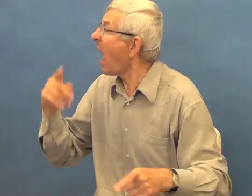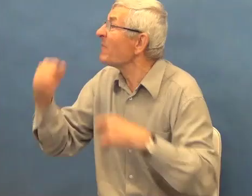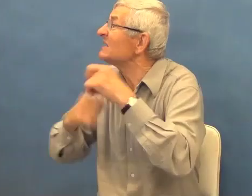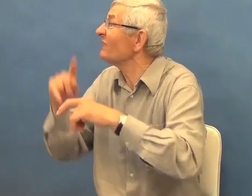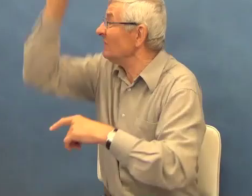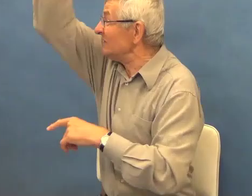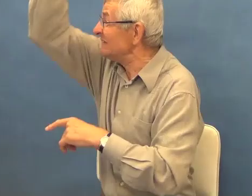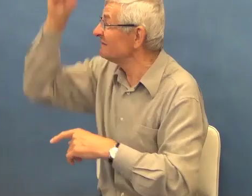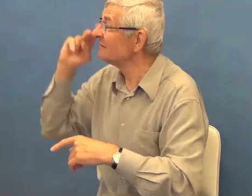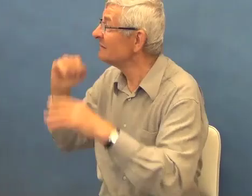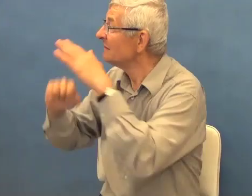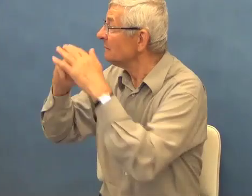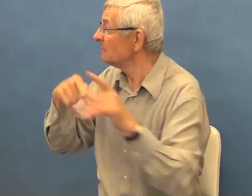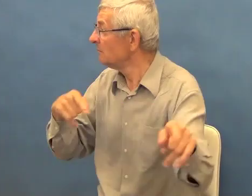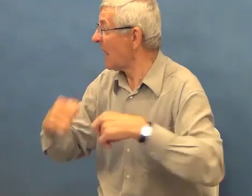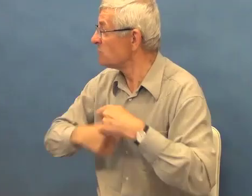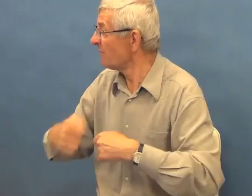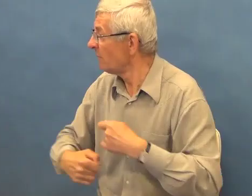Pracowała na górze, tam gdzie głusi są.